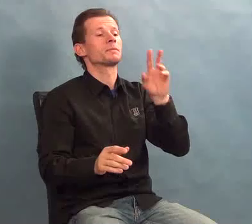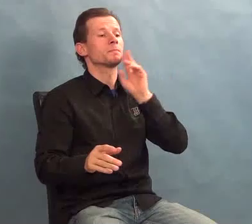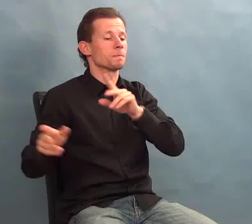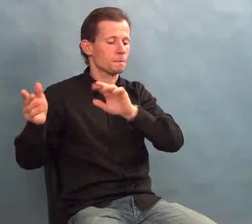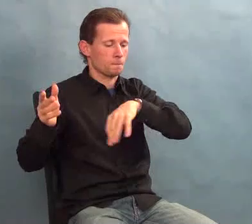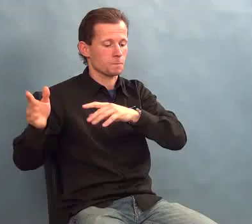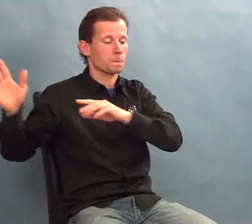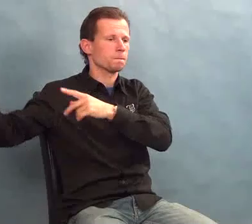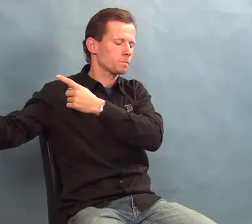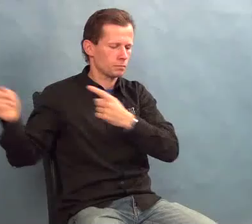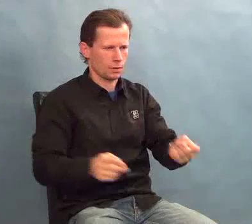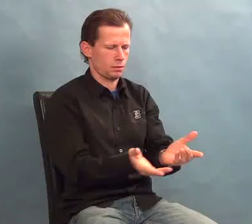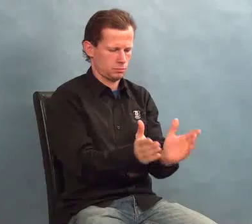Mama gotowała i wróciła.